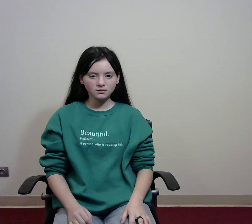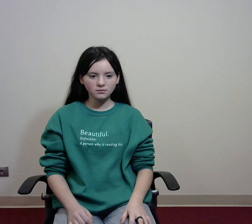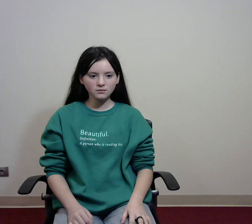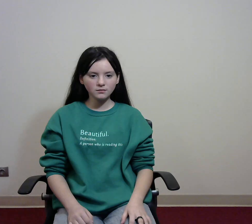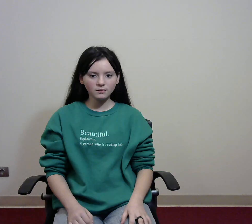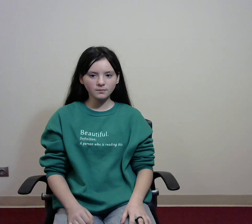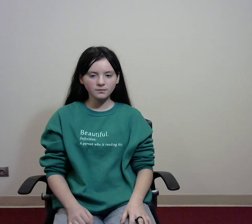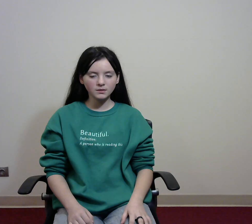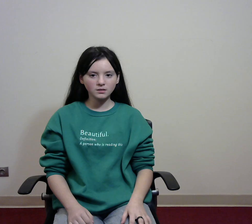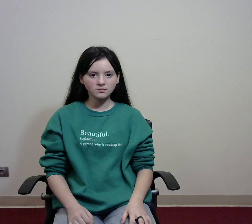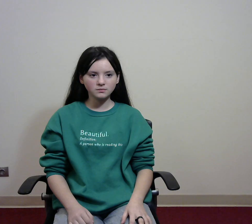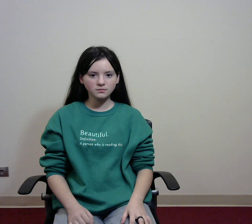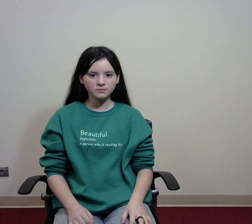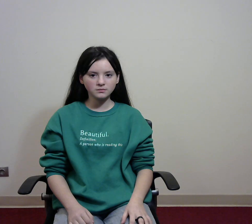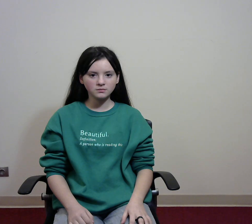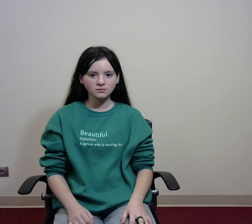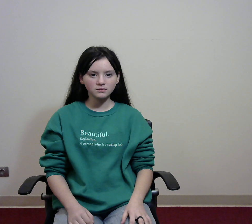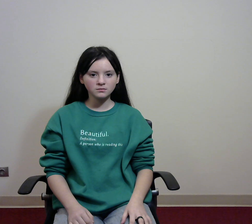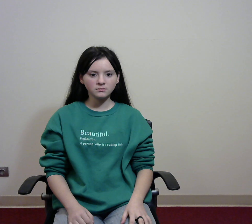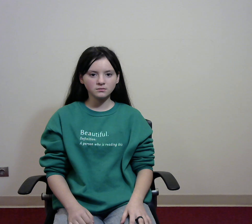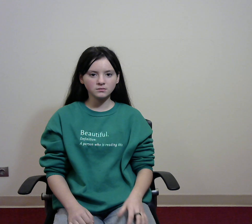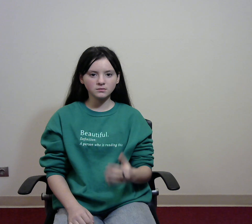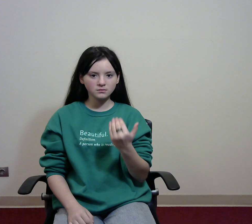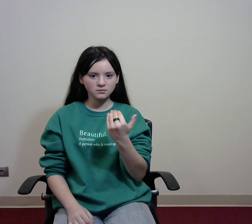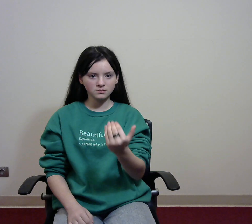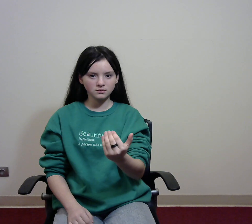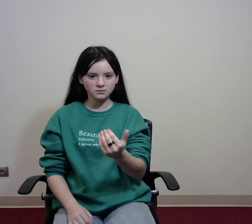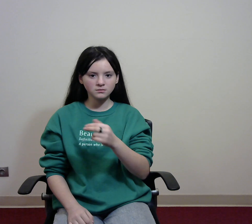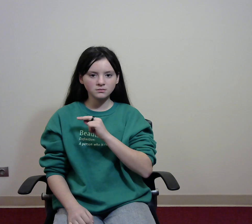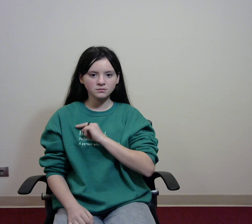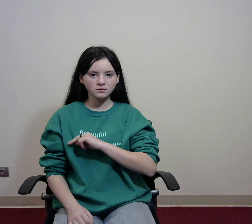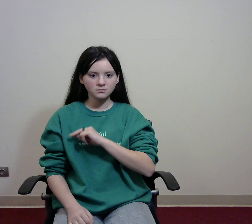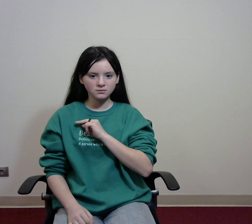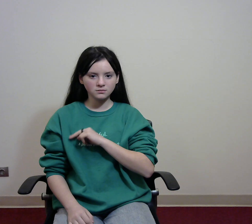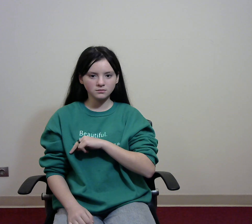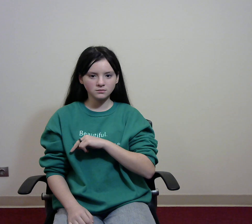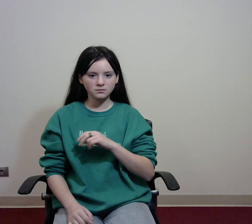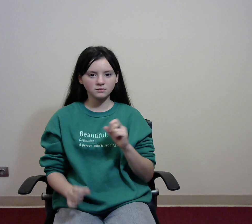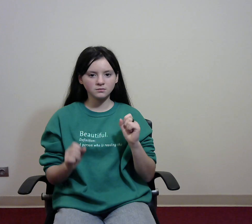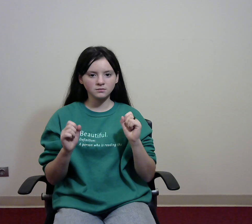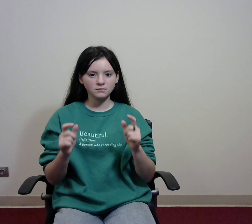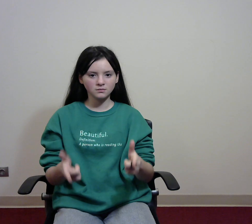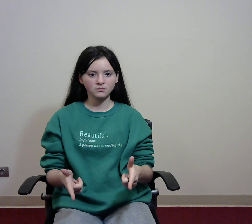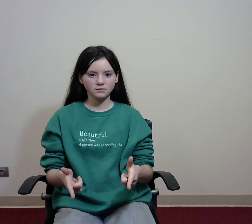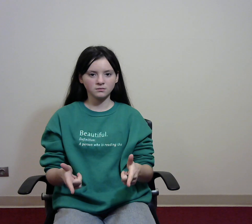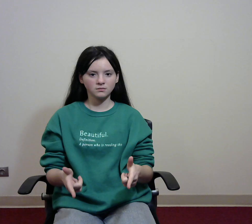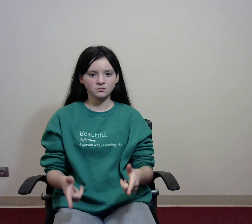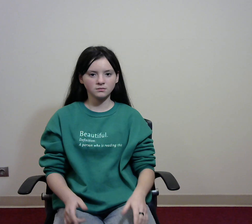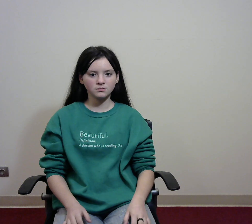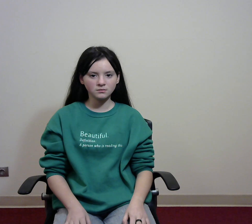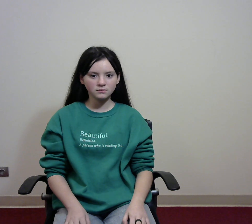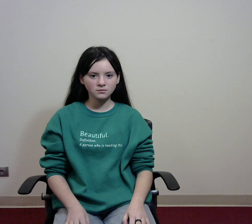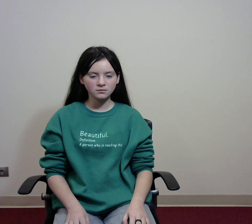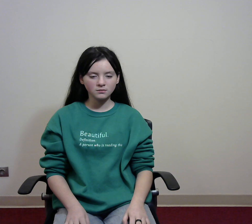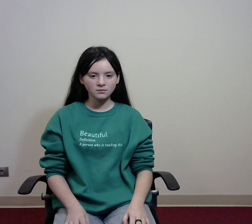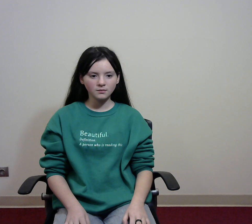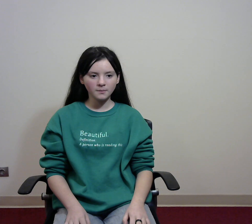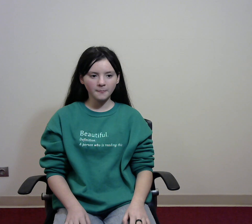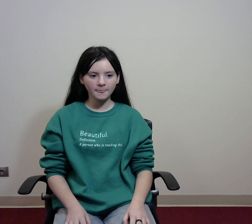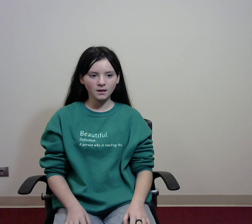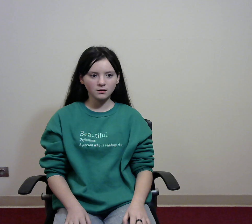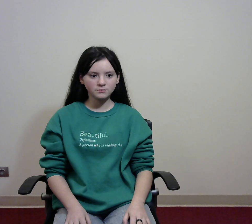Siz işdən razısınız?